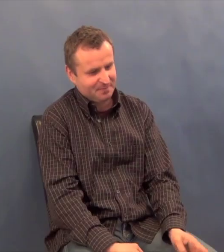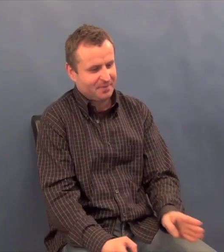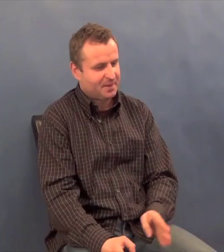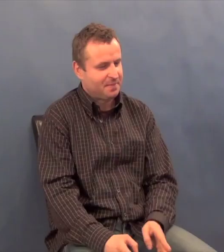Następny.